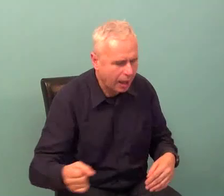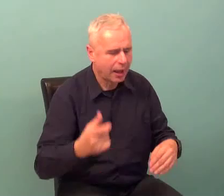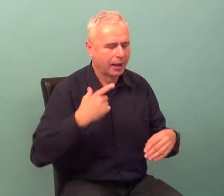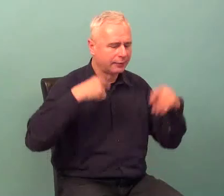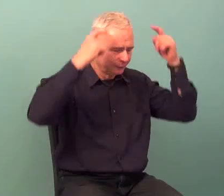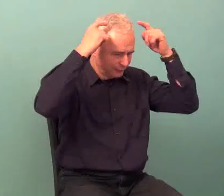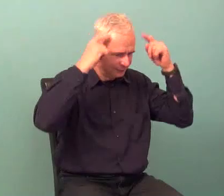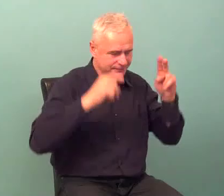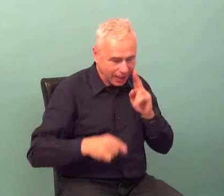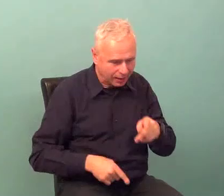Mama Myszka już rozumie.